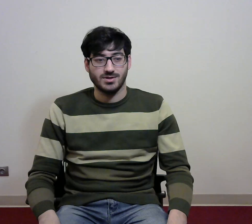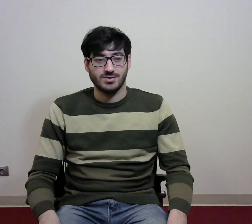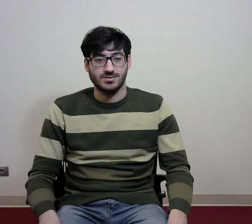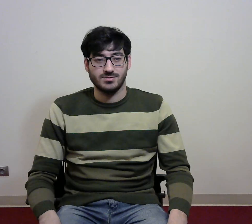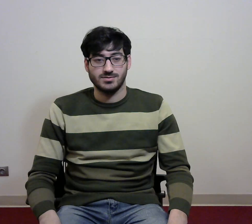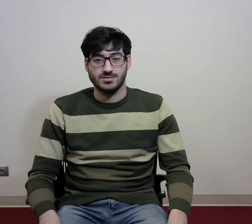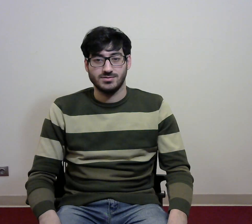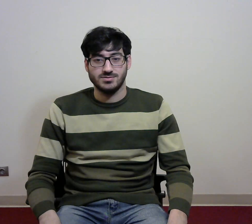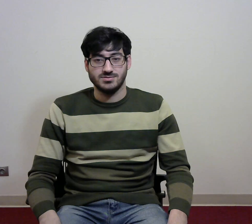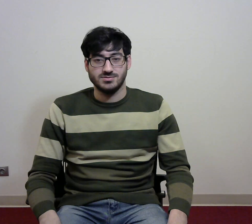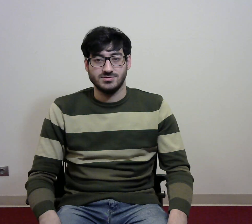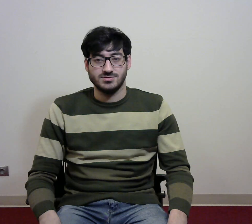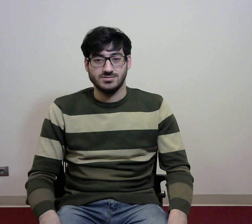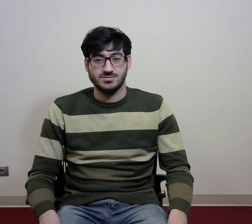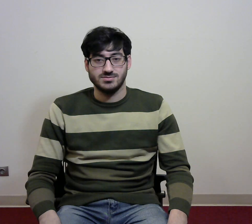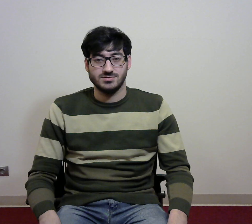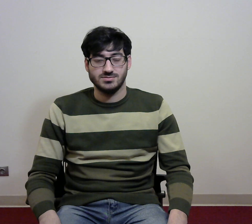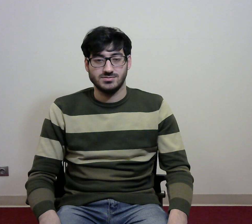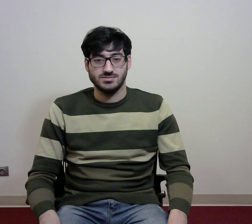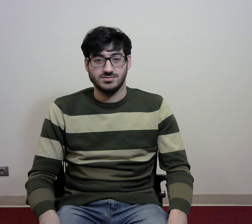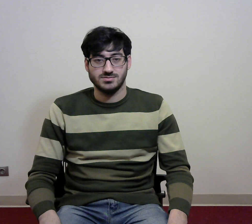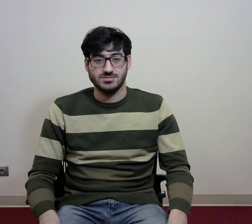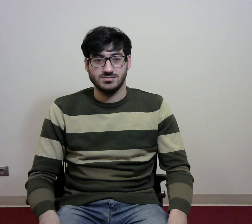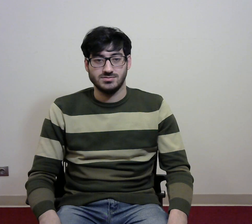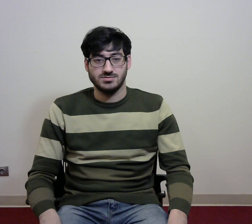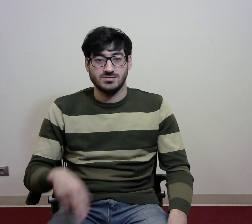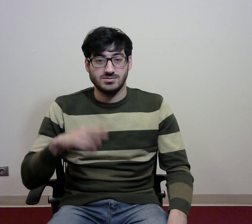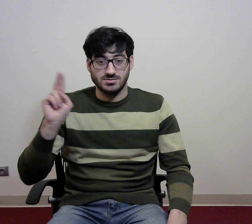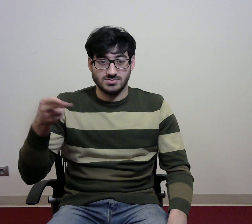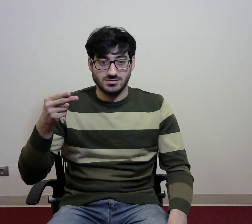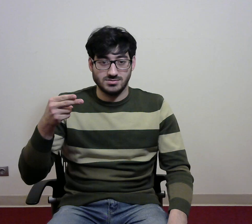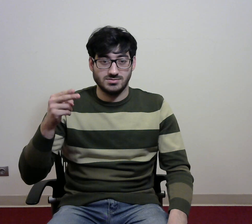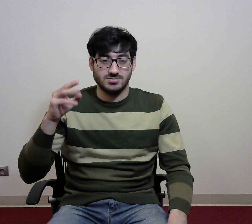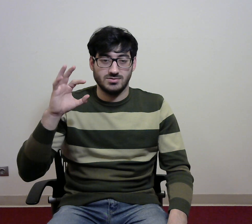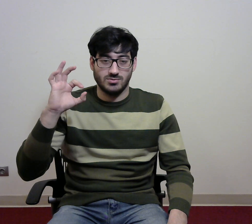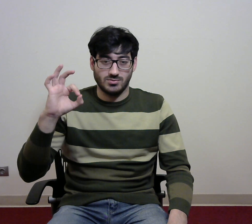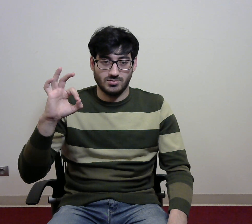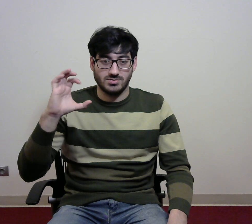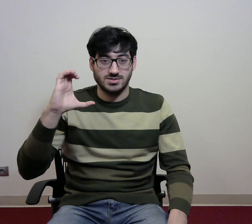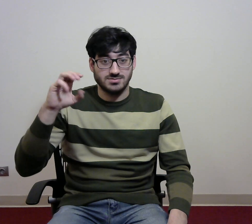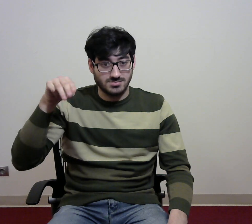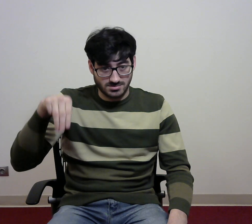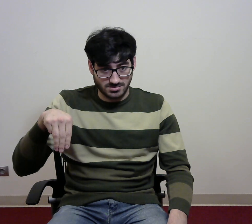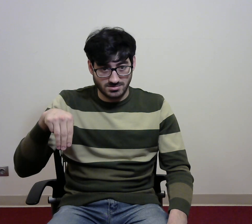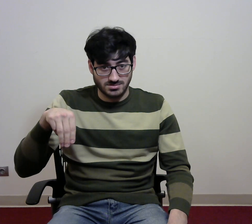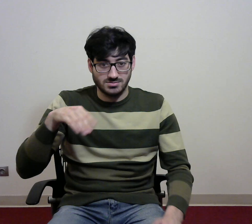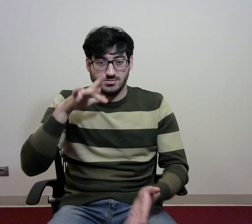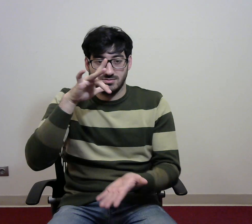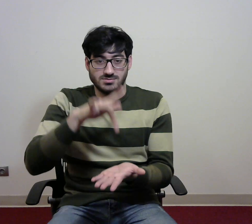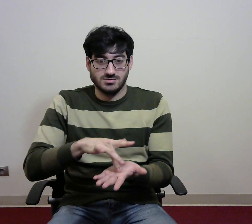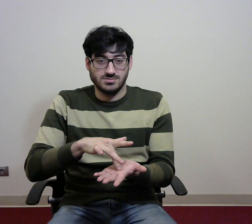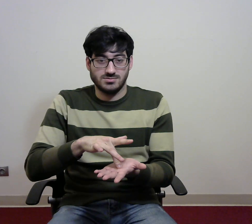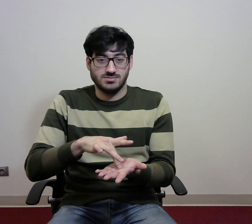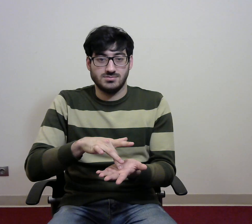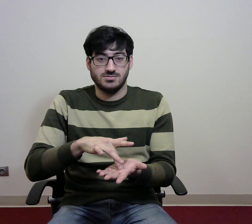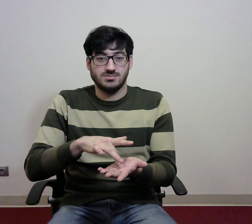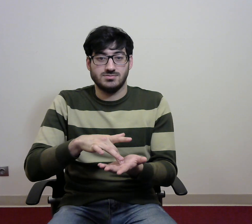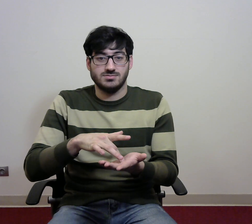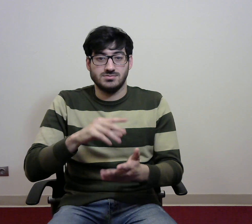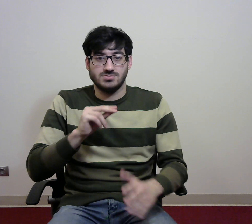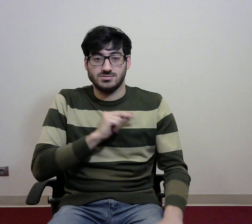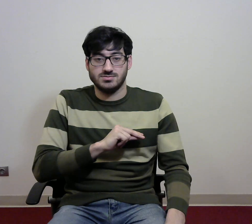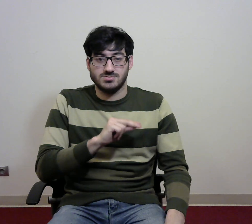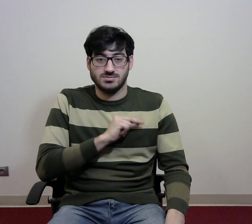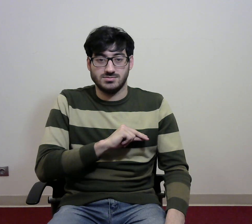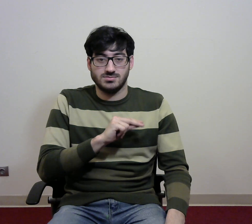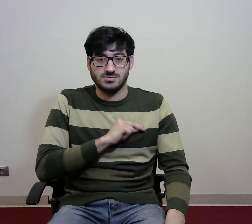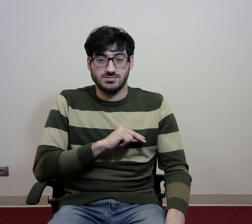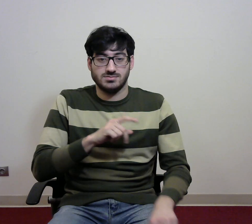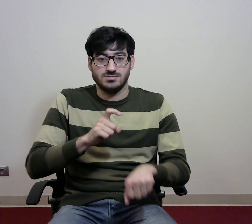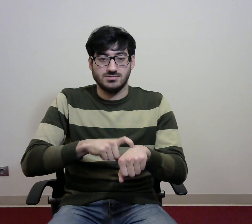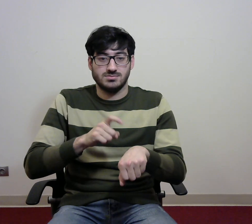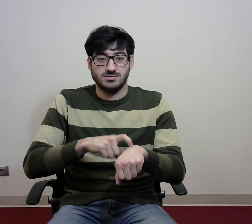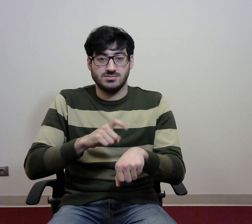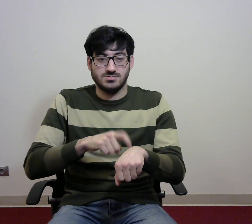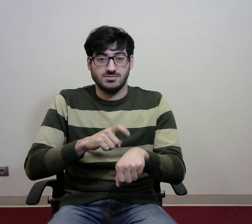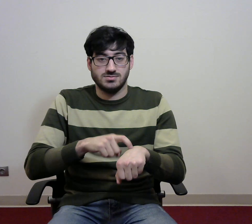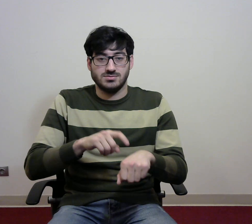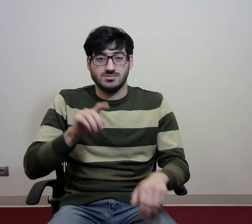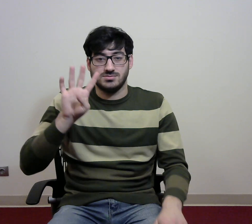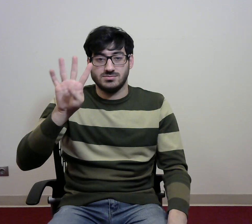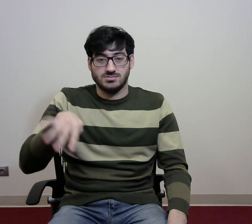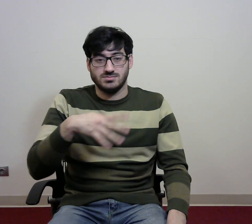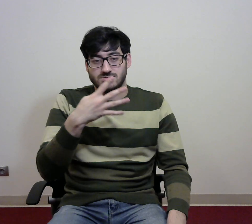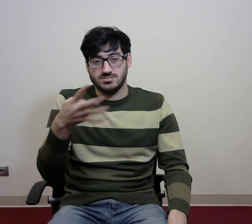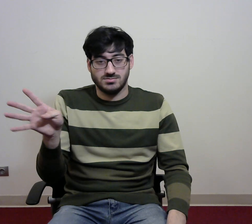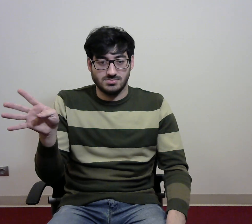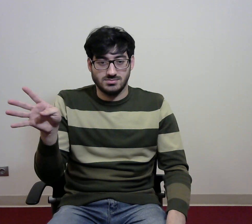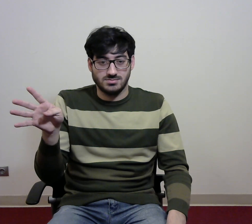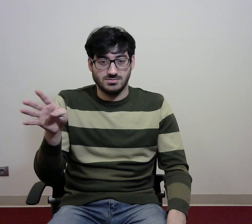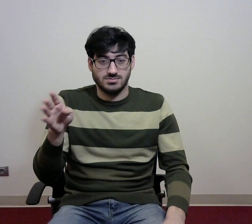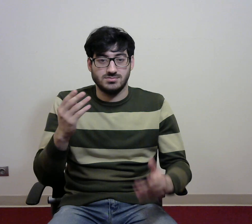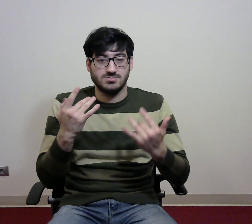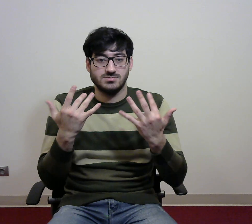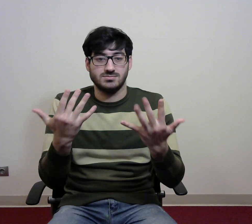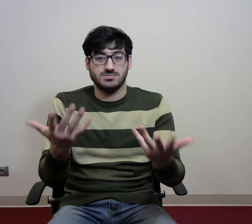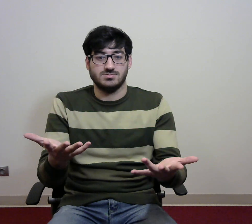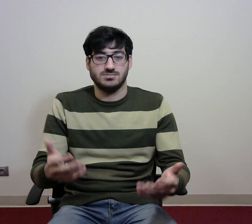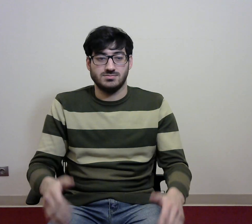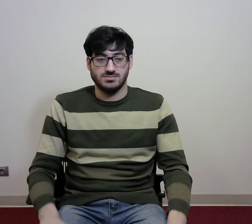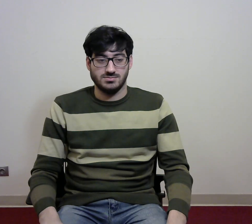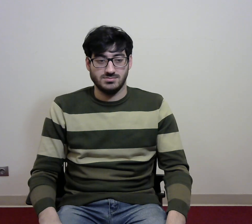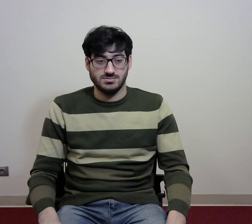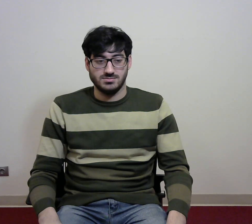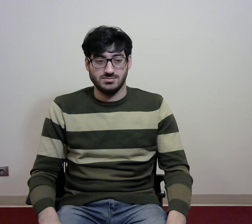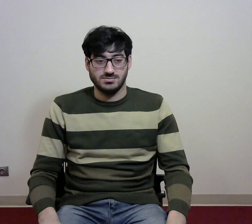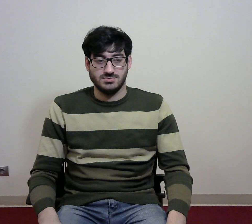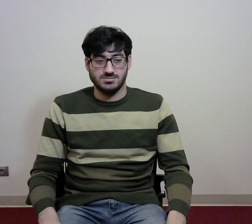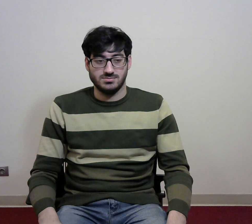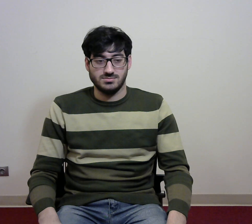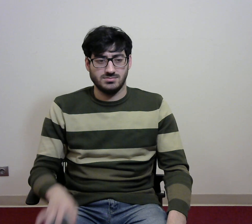DOST Mərkəzlərində iş saatı,qrafiki necədir?